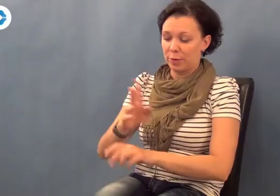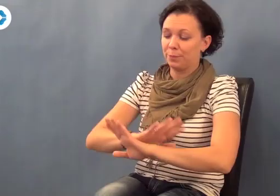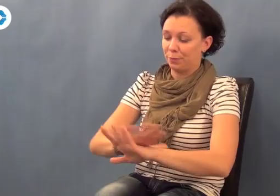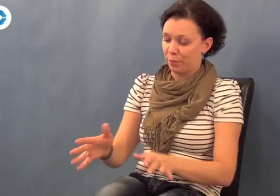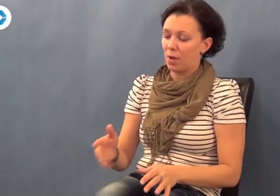Już.